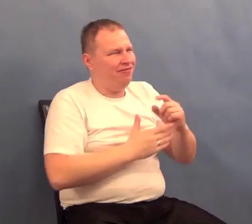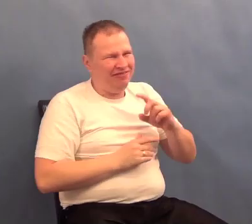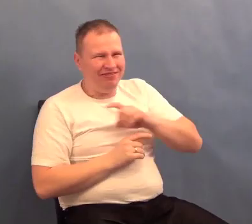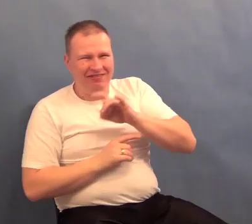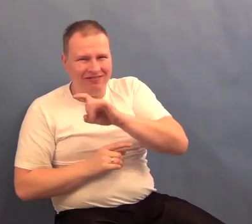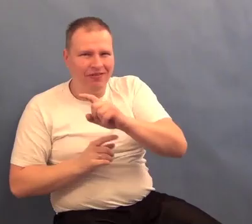Pobiegł.